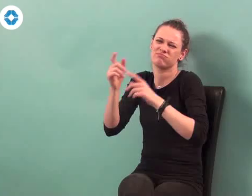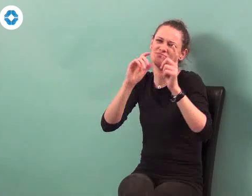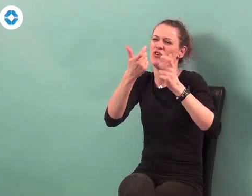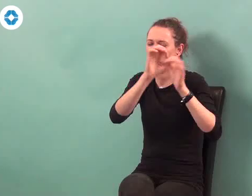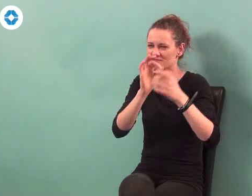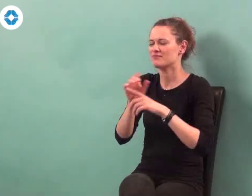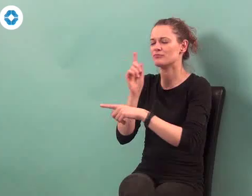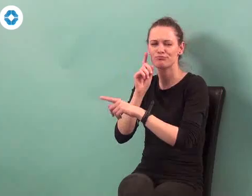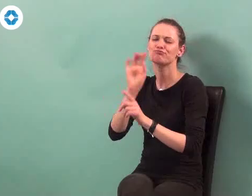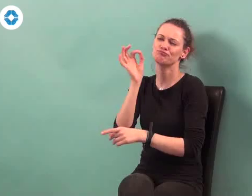Ten mężczyzna zgadza się.